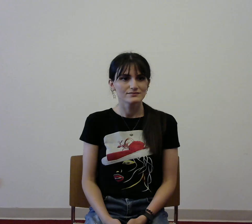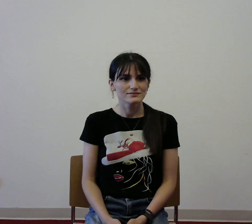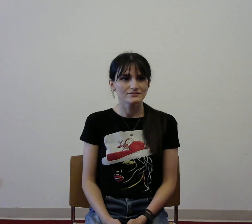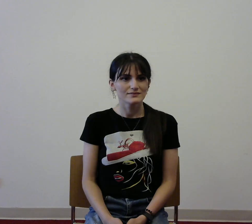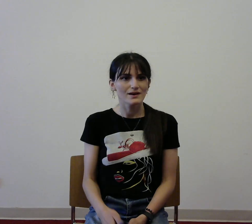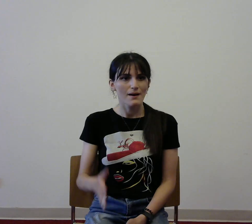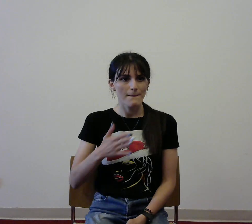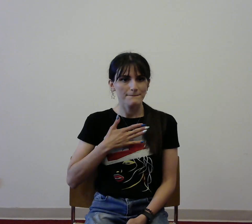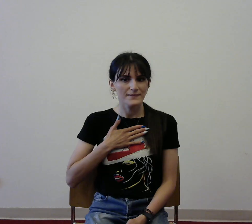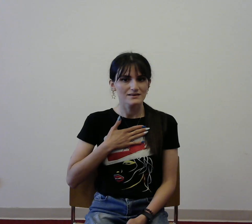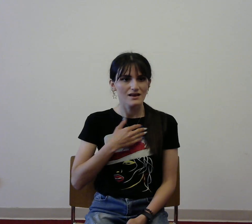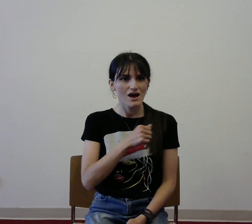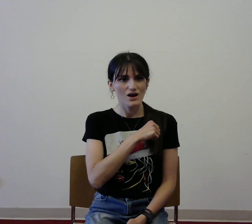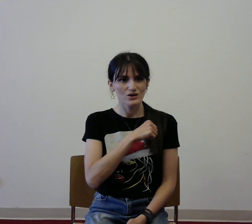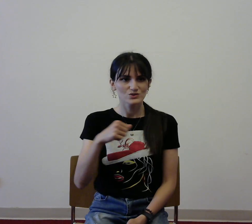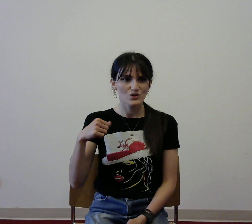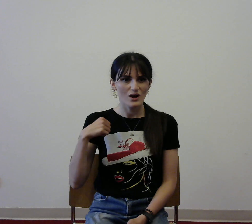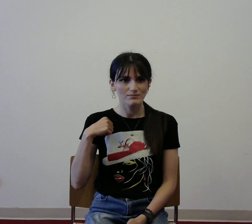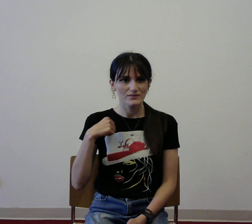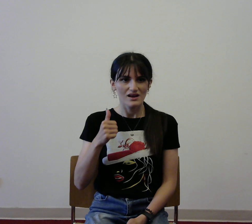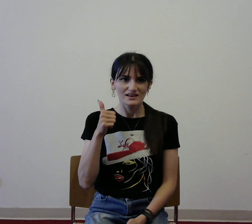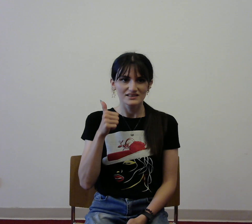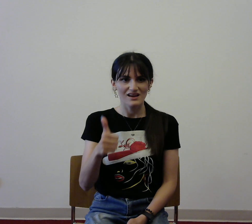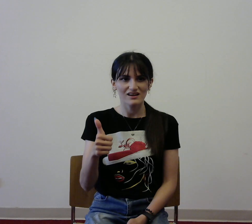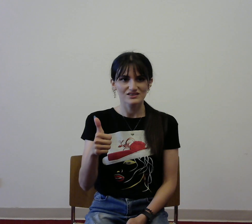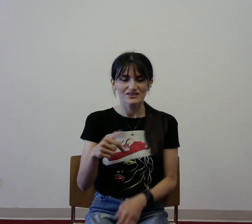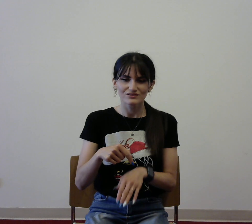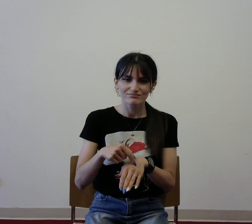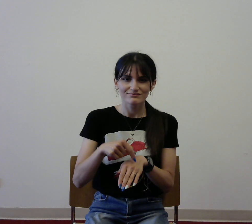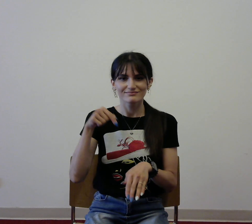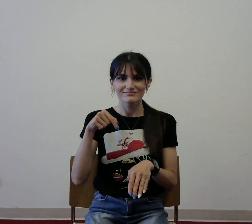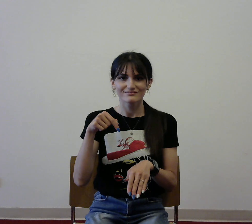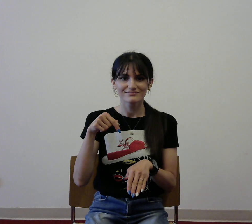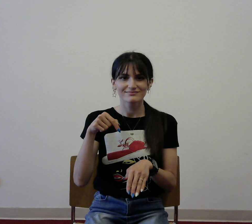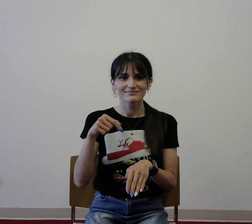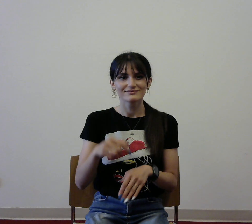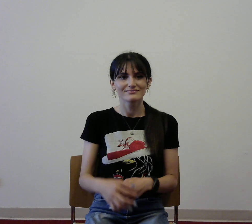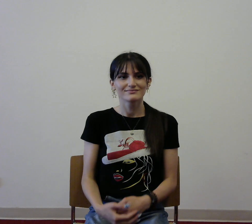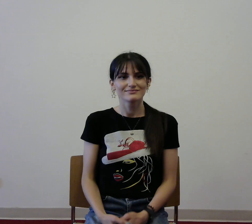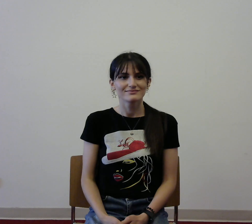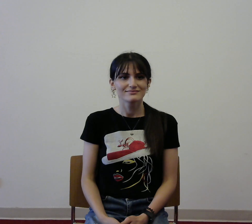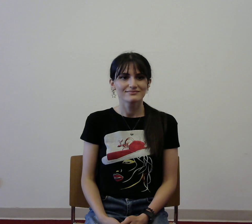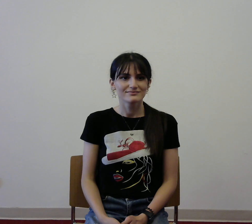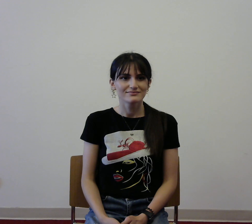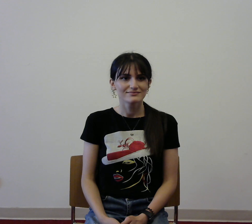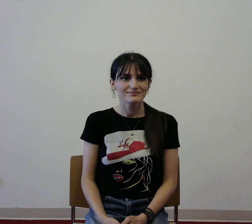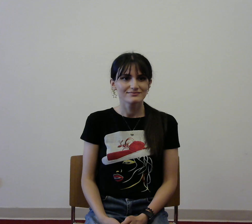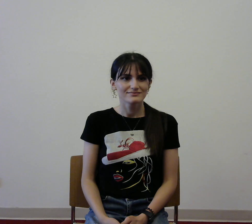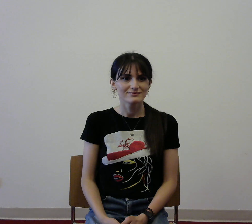Mən özümü yaxşı hiss edirəm